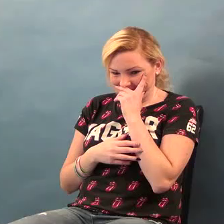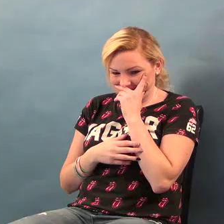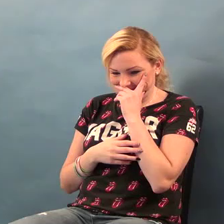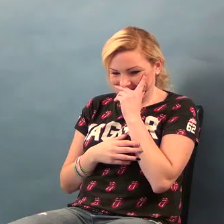To wszystko.